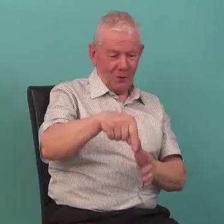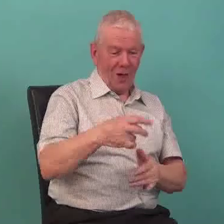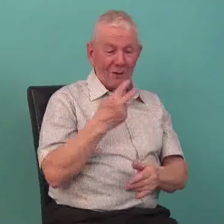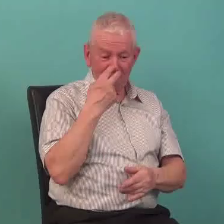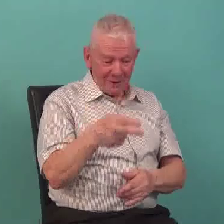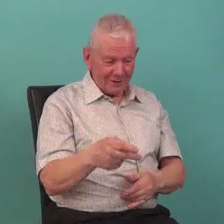Widzi...